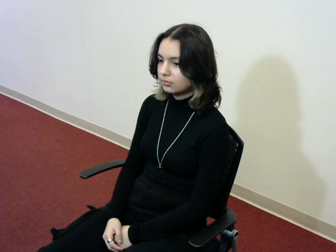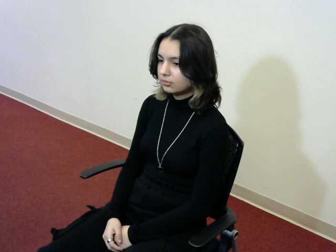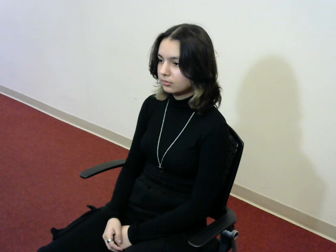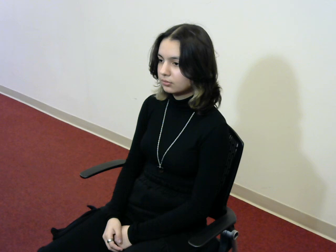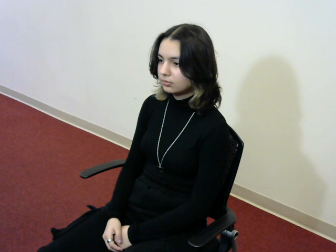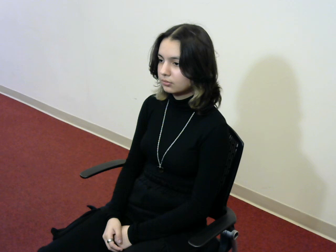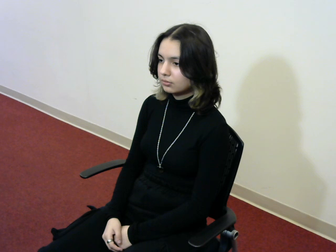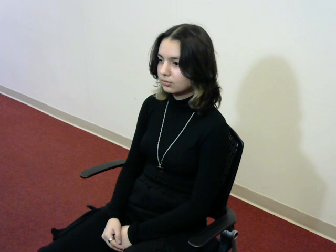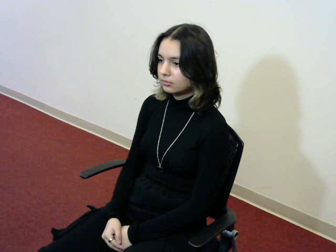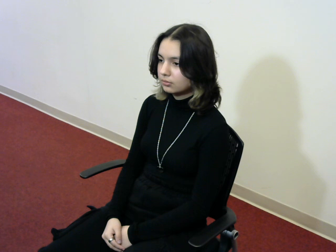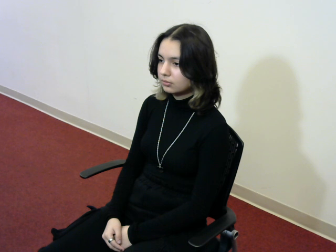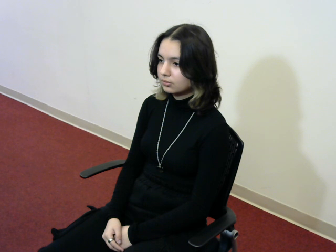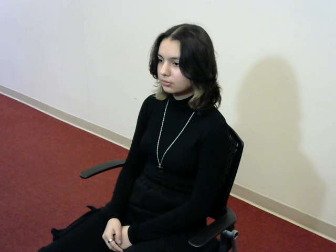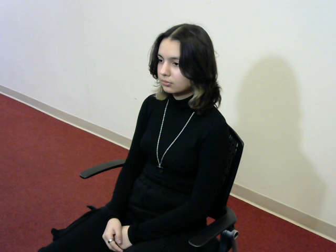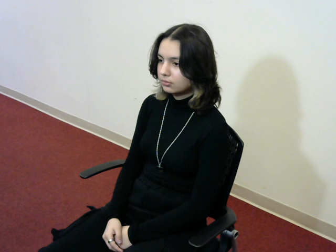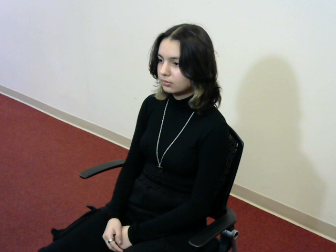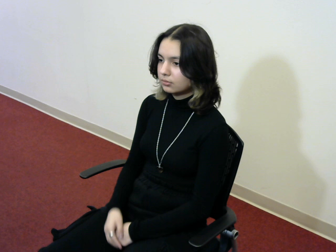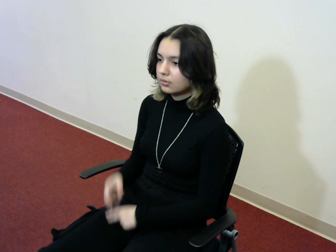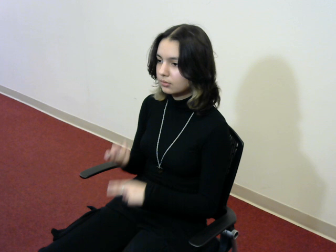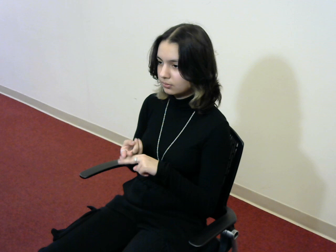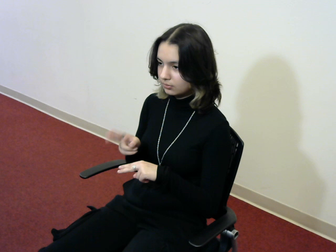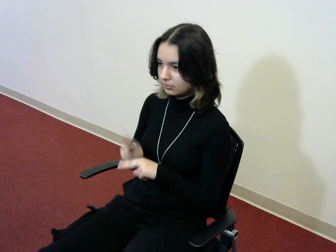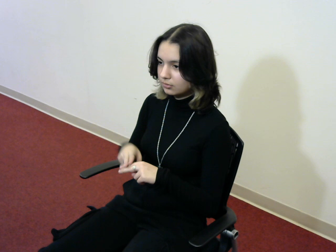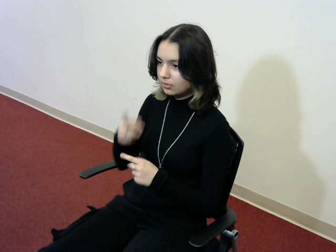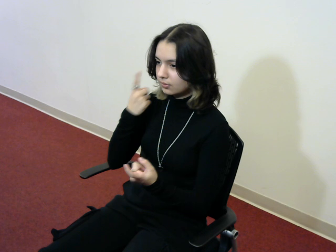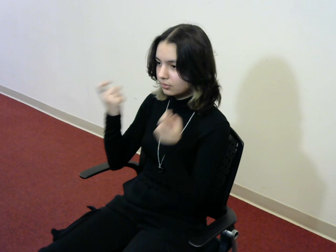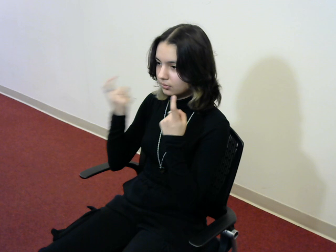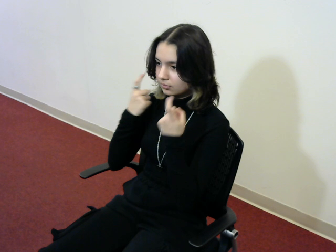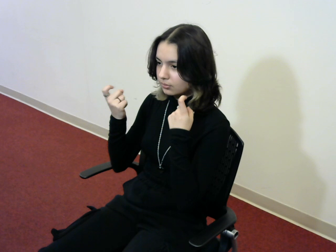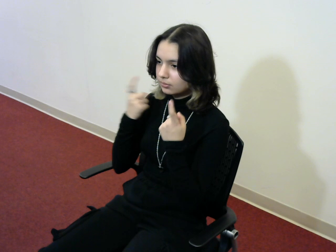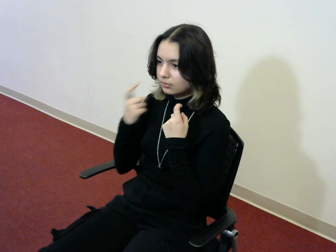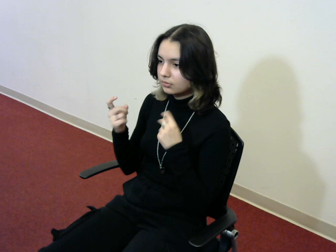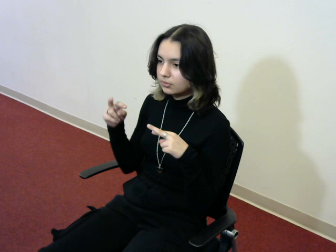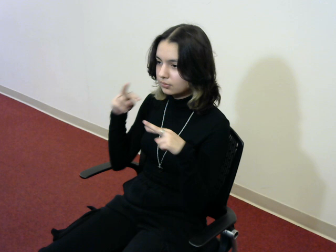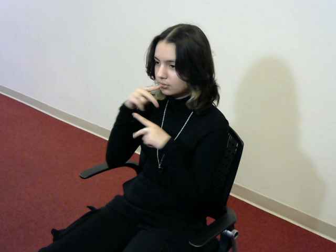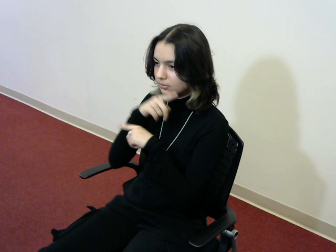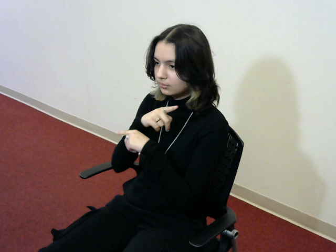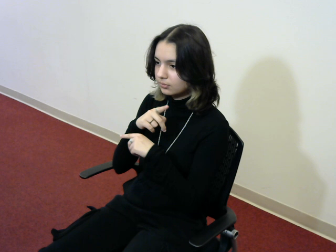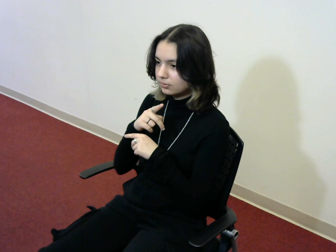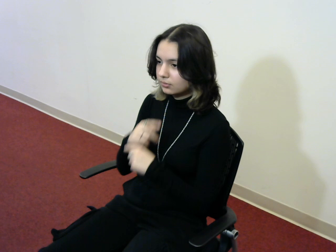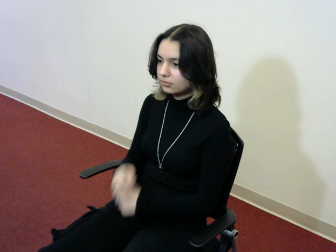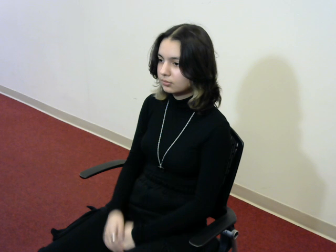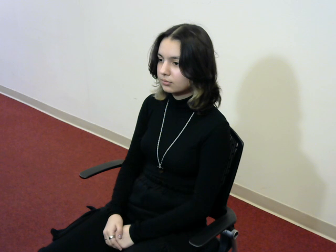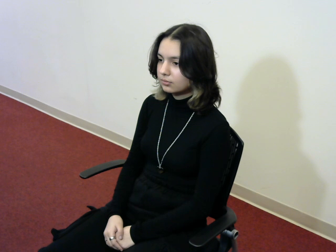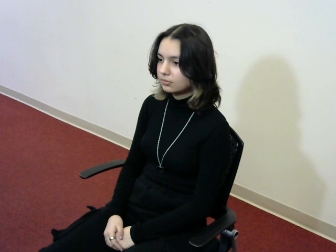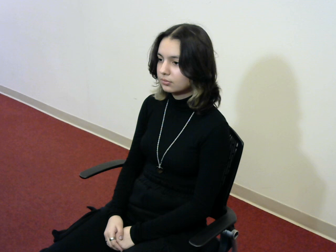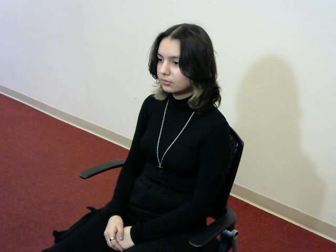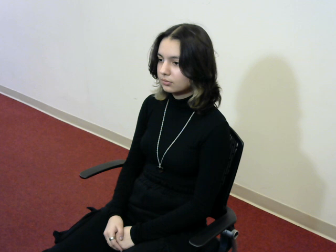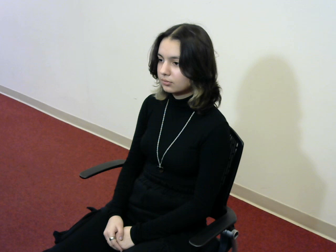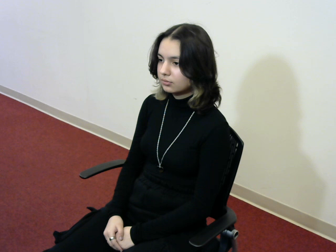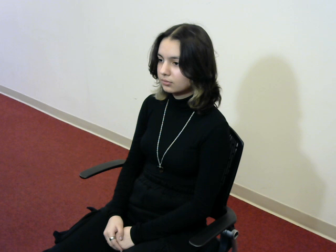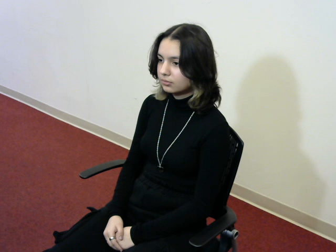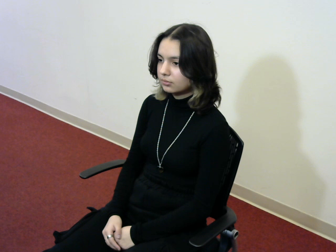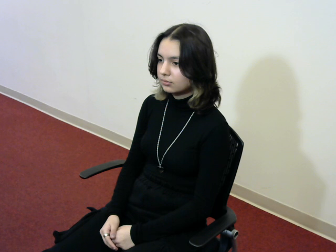Bu məlumat səhvdir